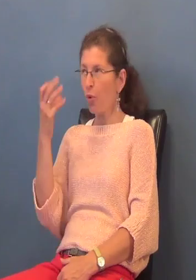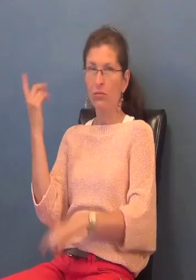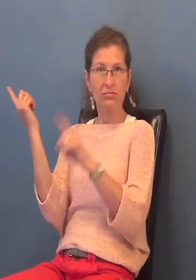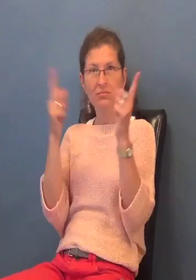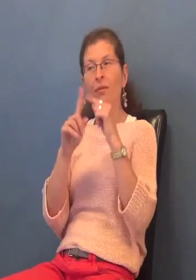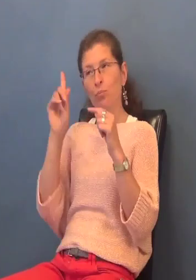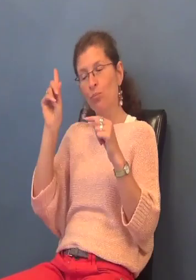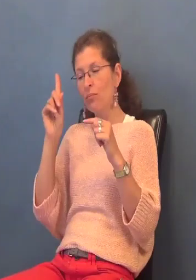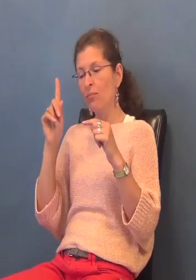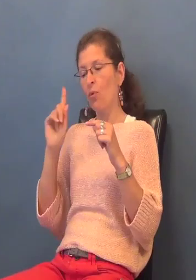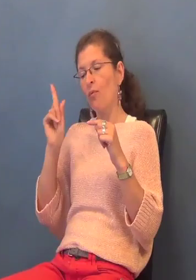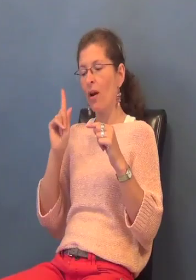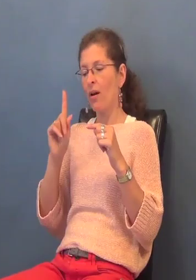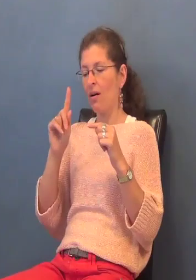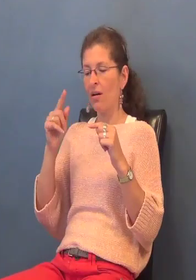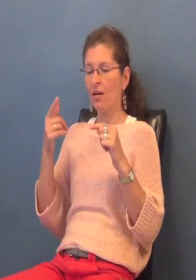Pociągi jeżdżą, więc jest ostrzeżenie.